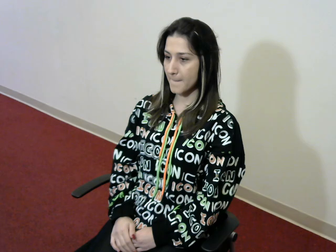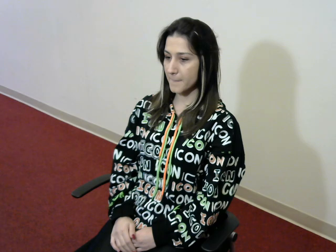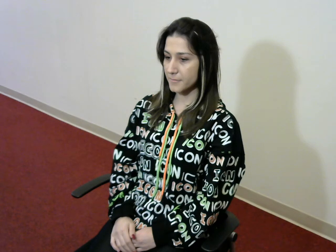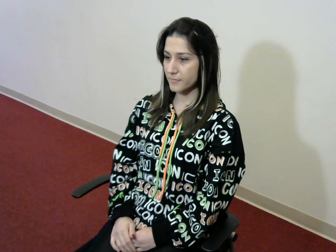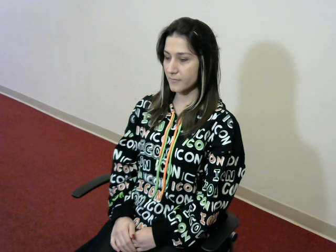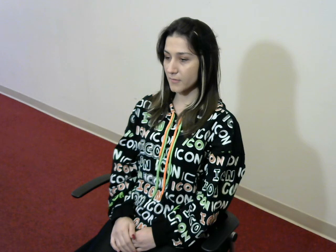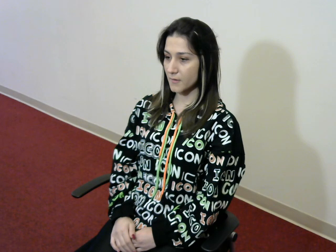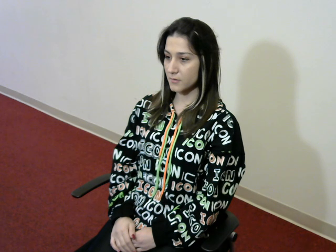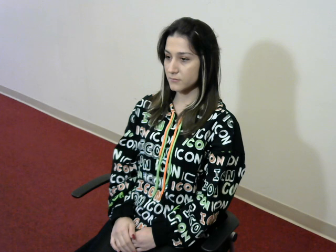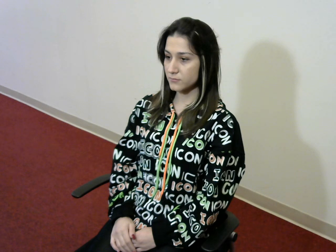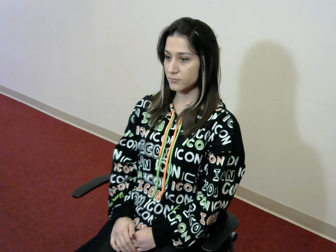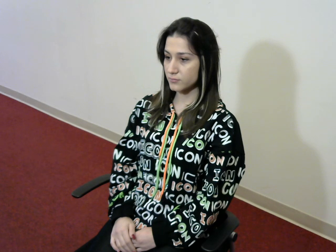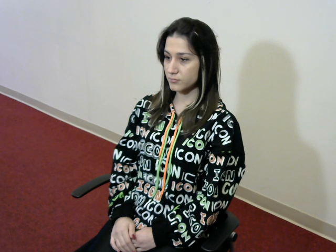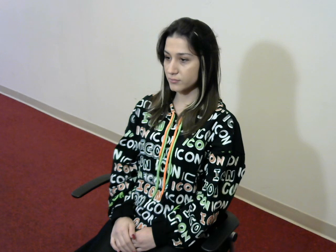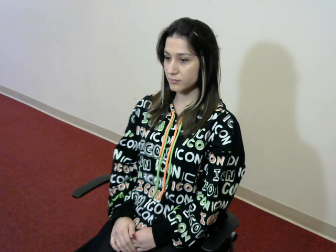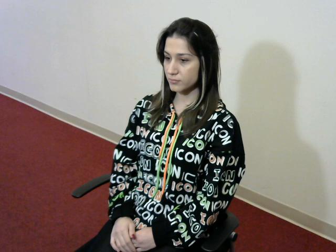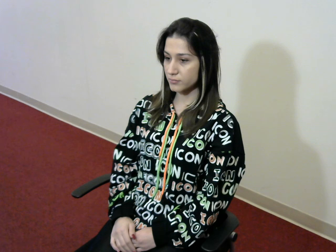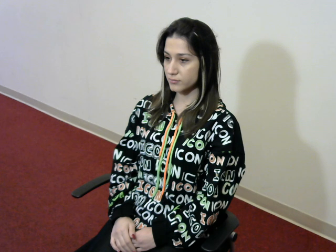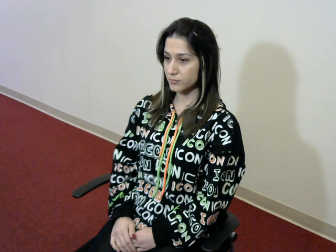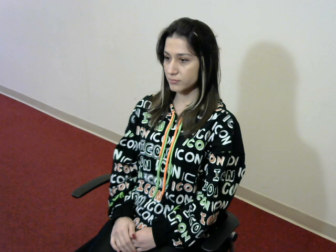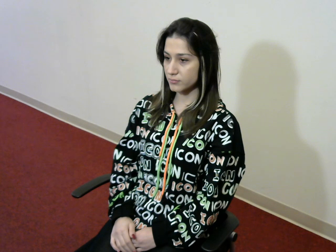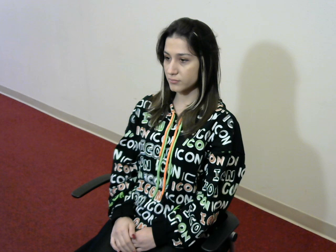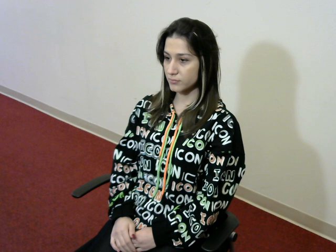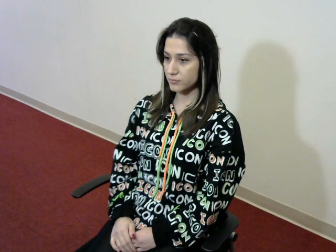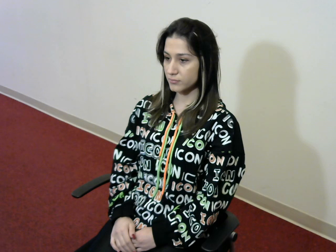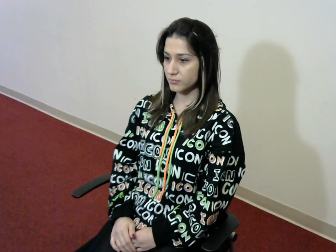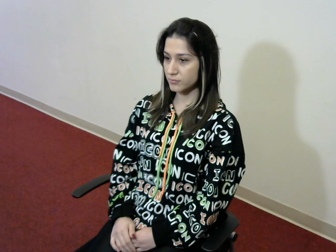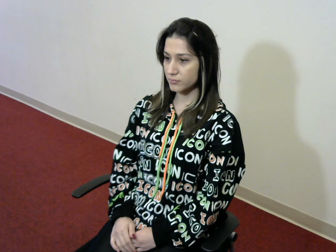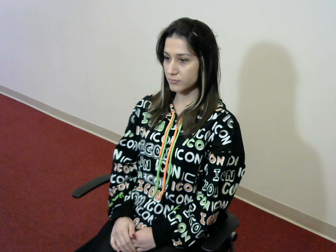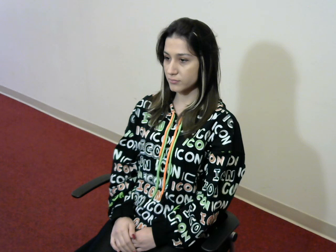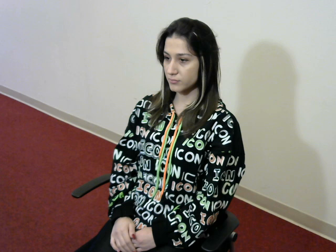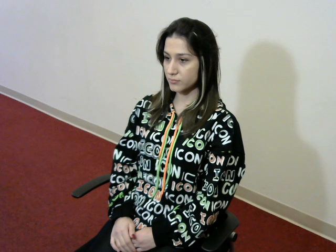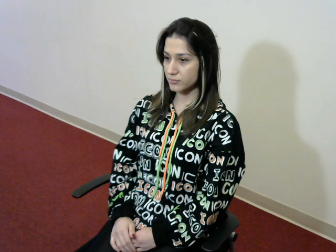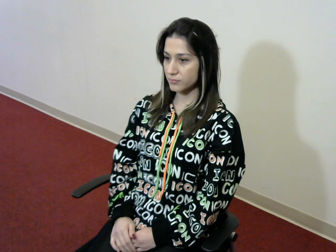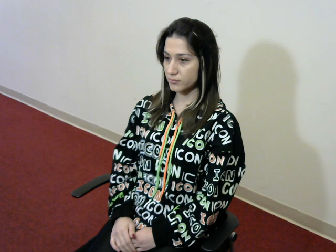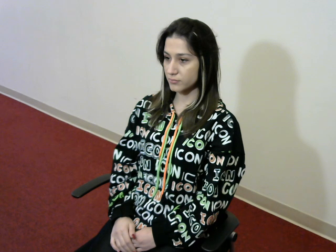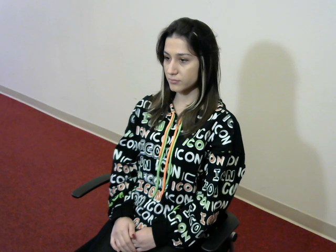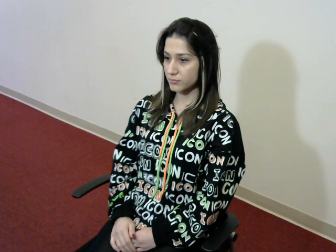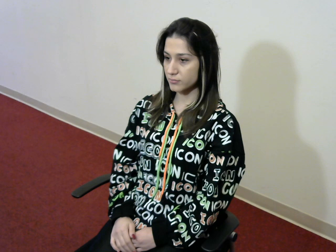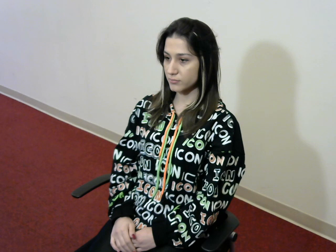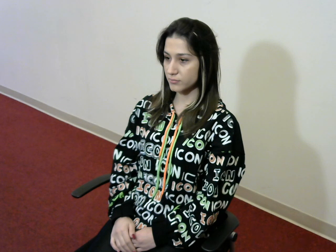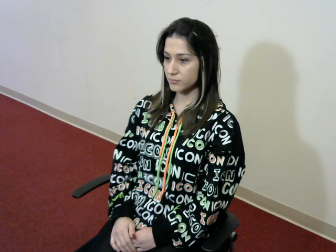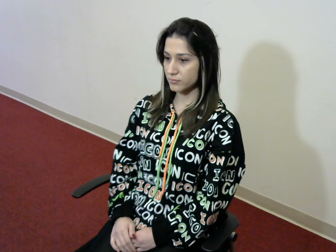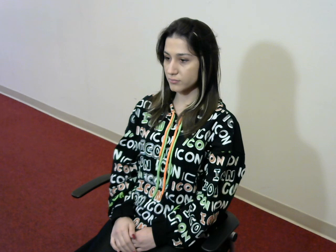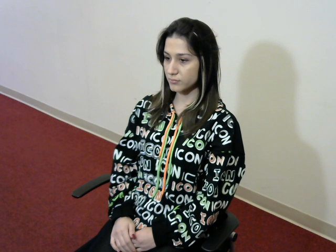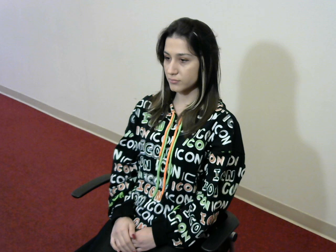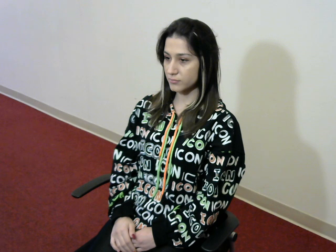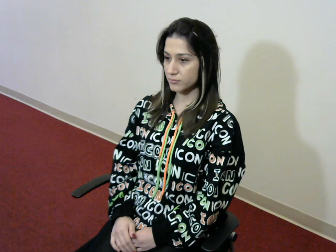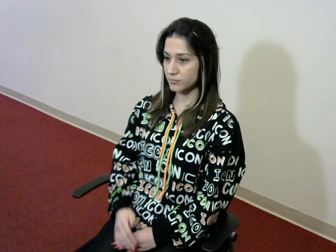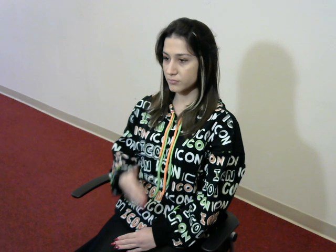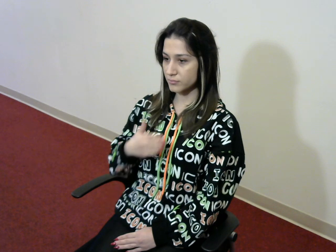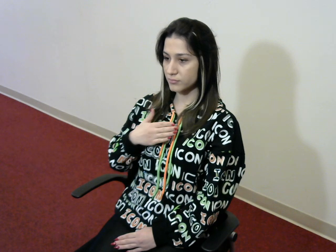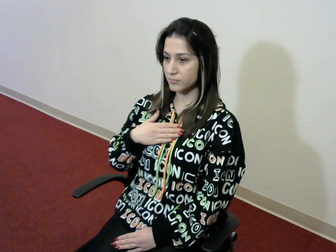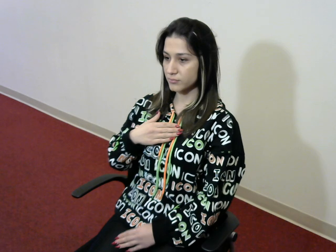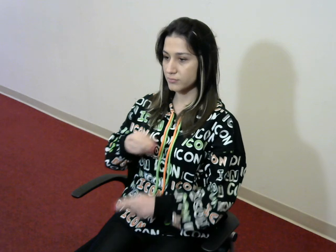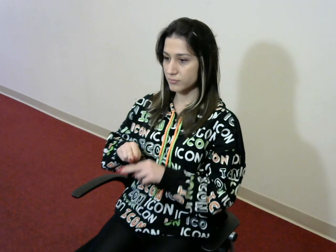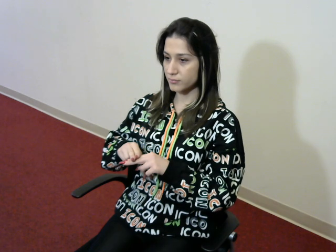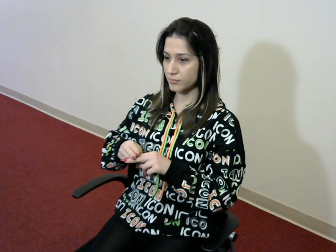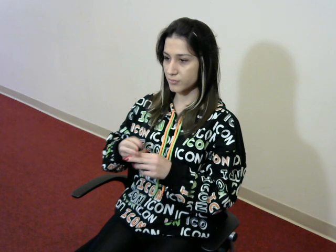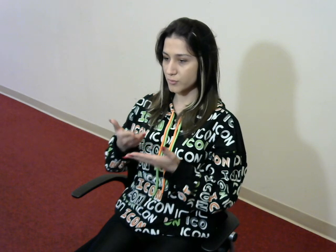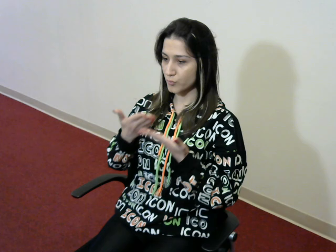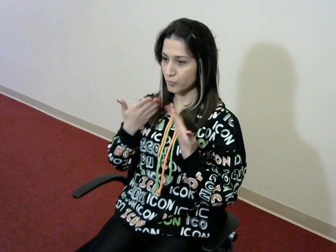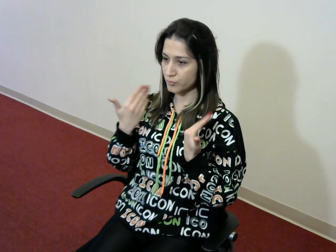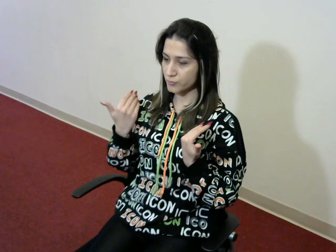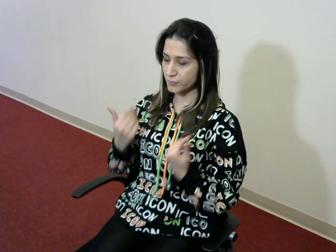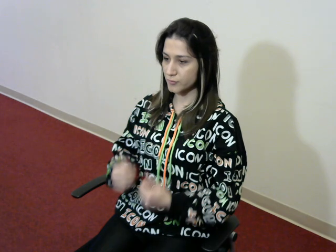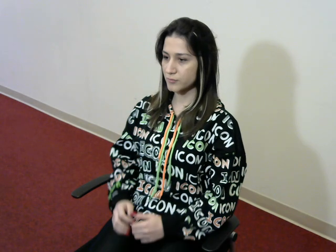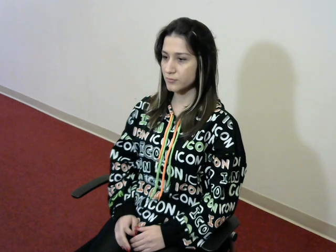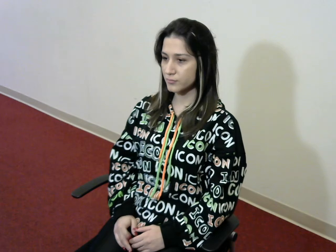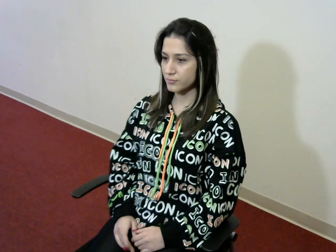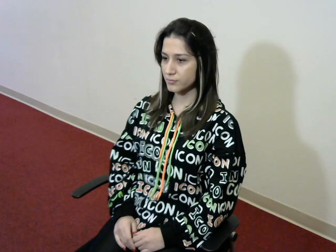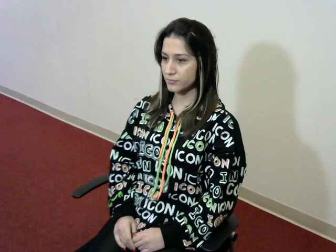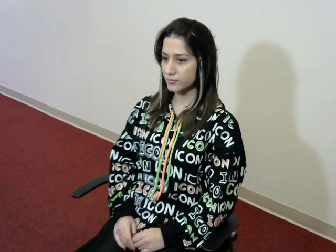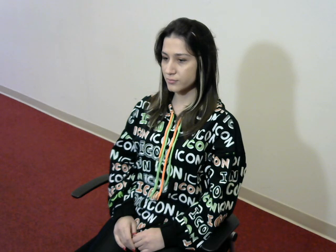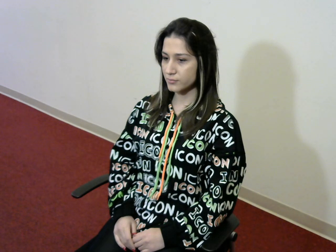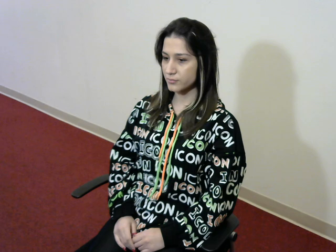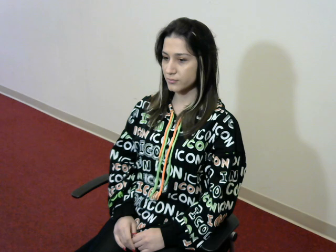Mənim şəxsiyyət vəsiqəm yoxdur